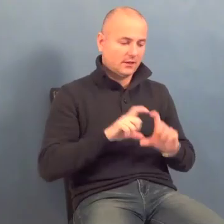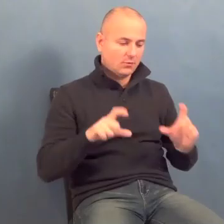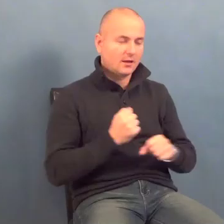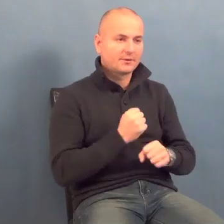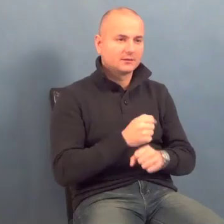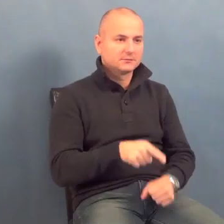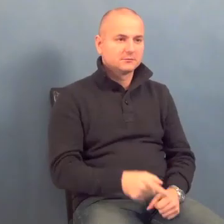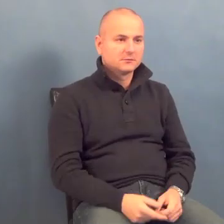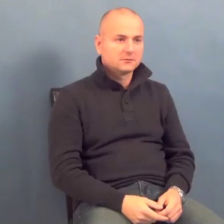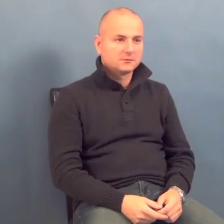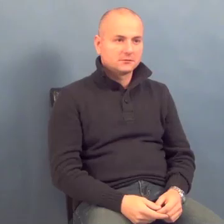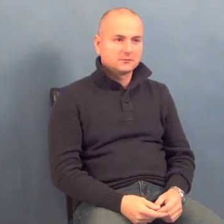W zakładach pracy.